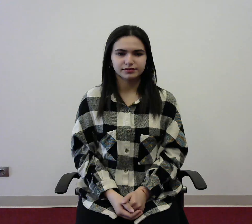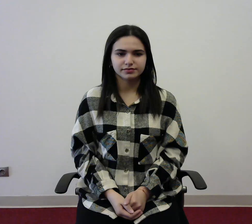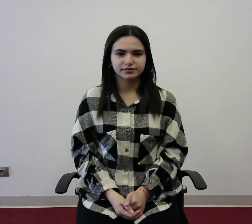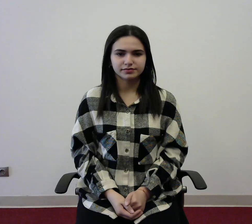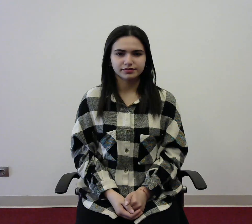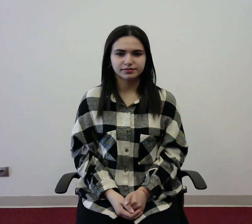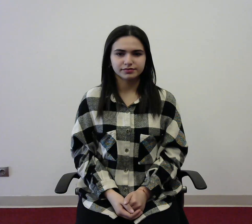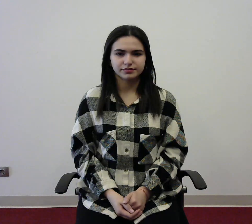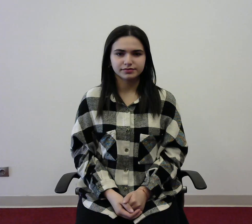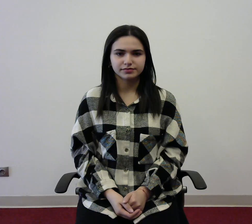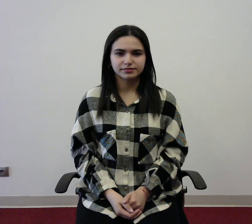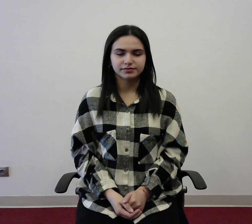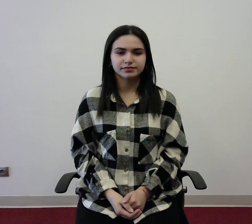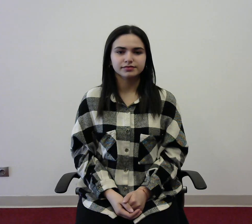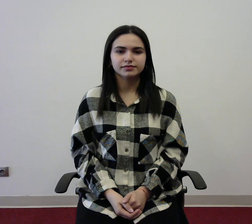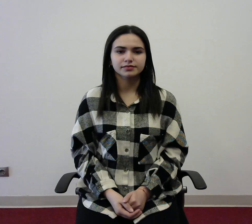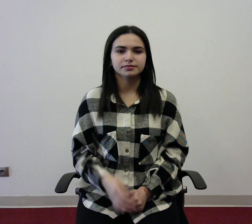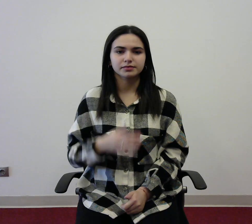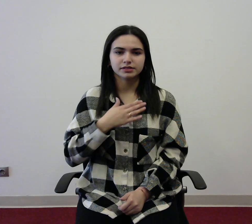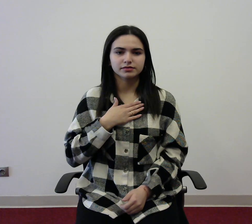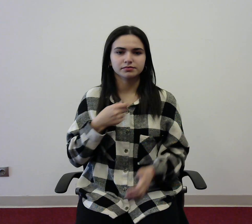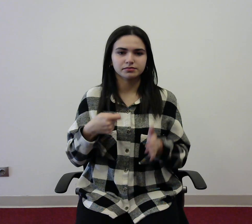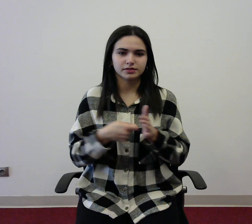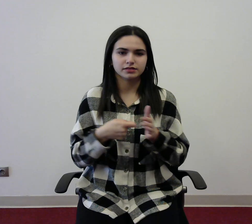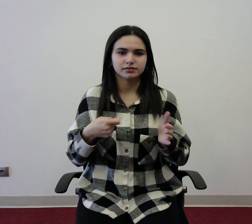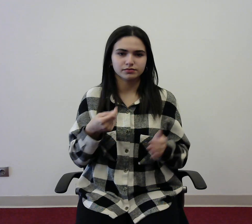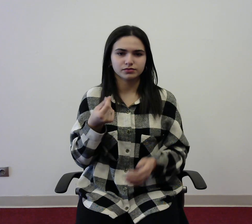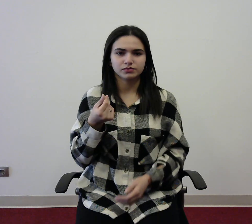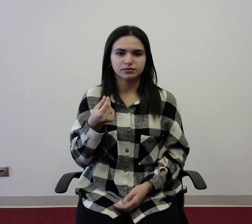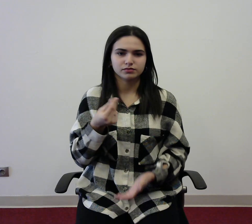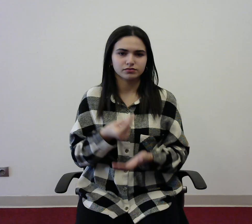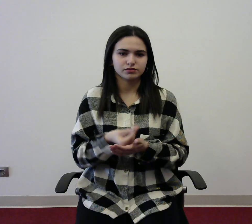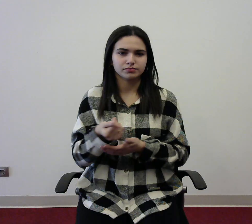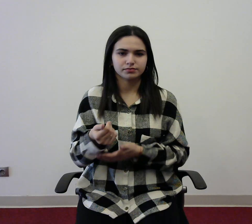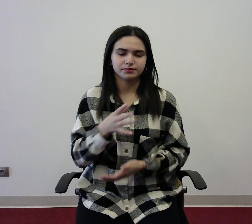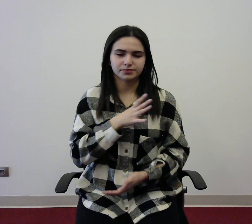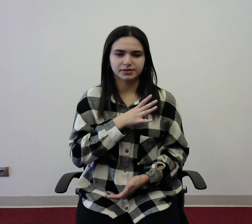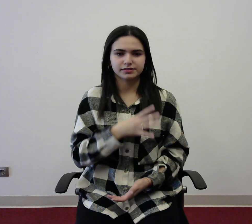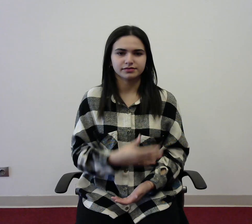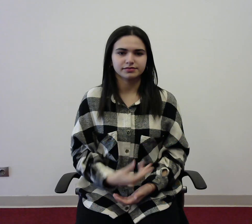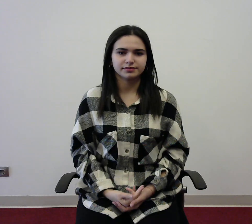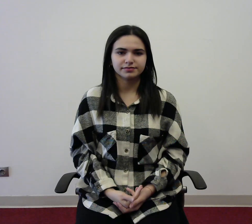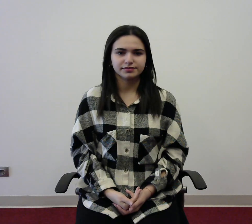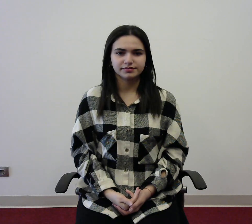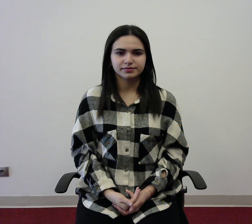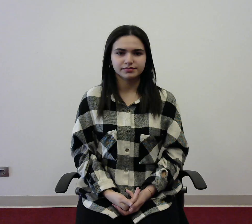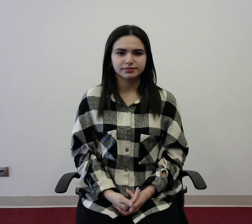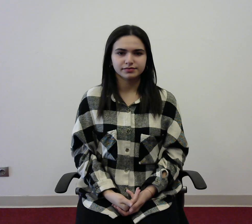Mən biletlərin pulunu ödəmişəm